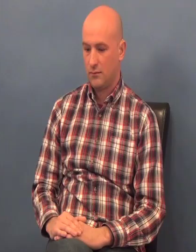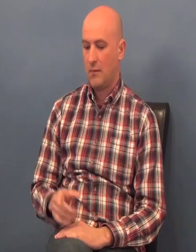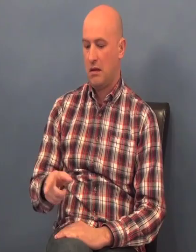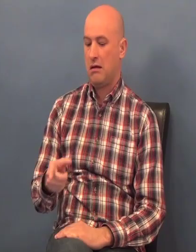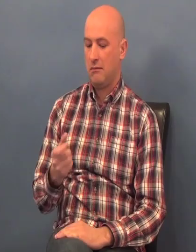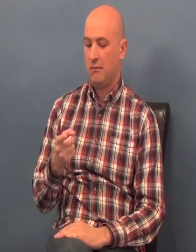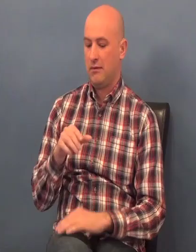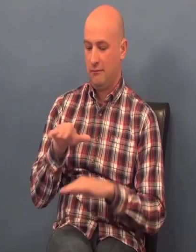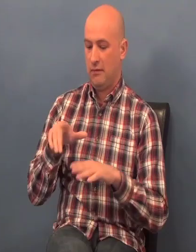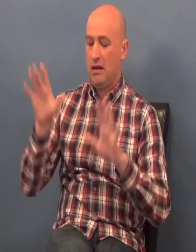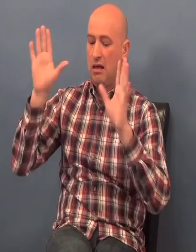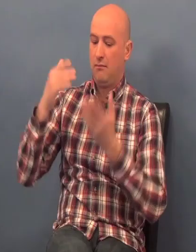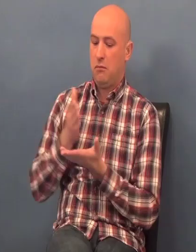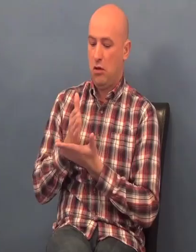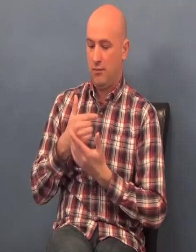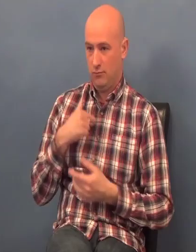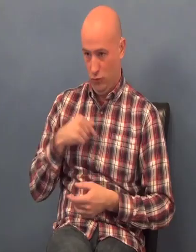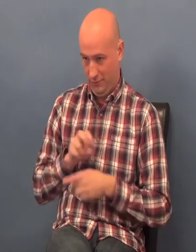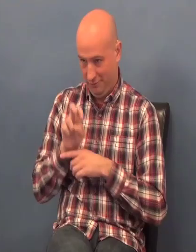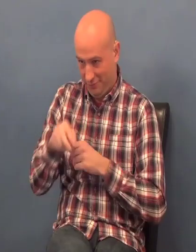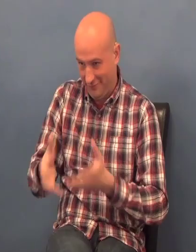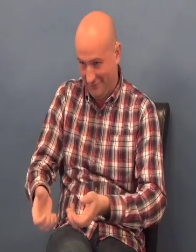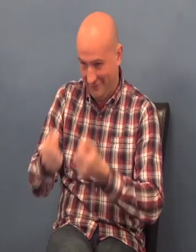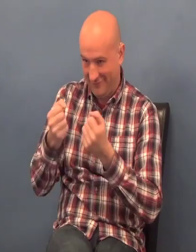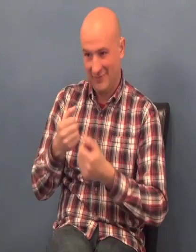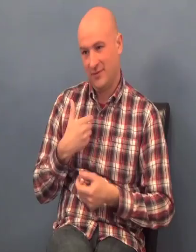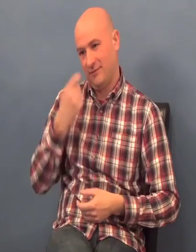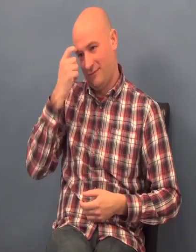Ktoś się topi i woła o pomoc, a ja muszę wskoczyć i go uratować?